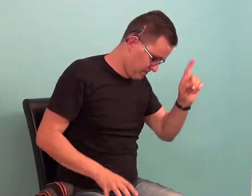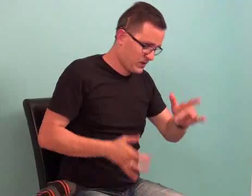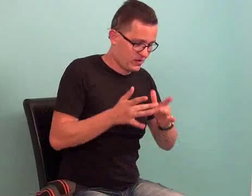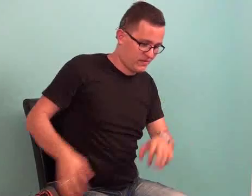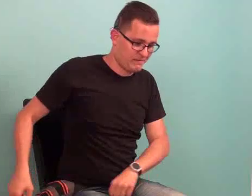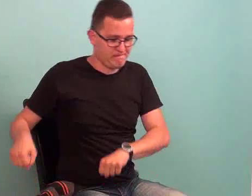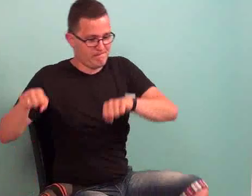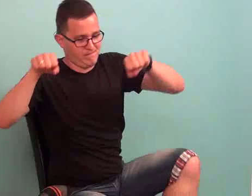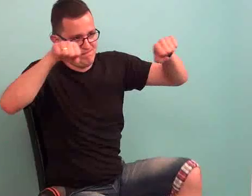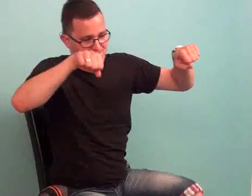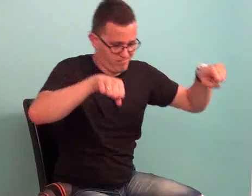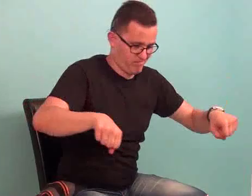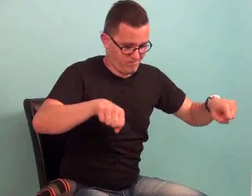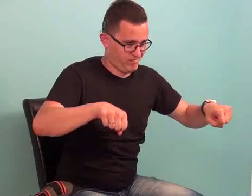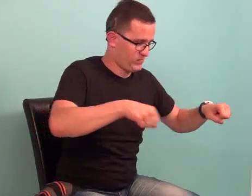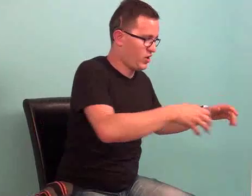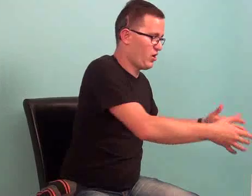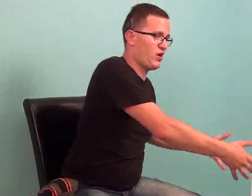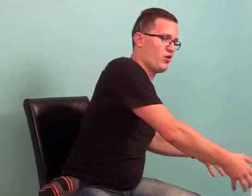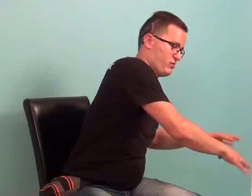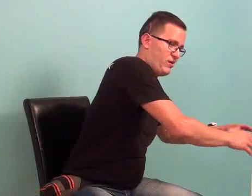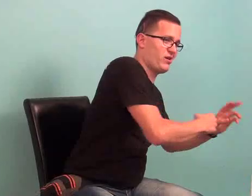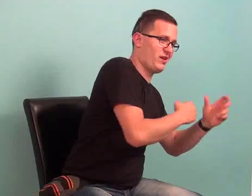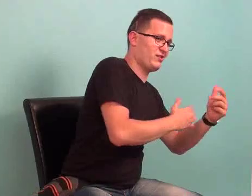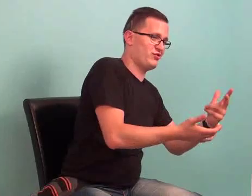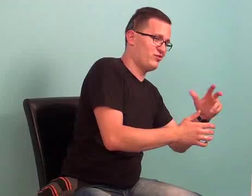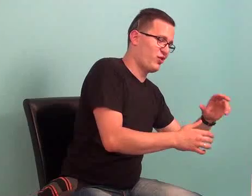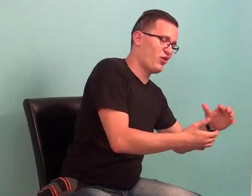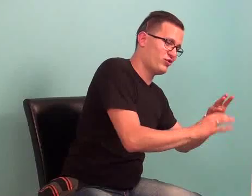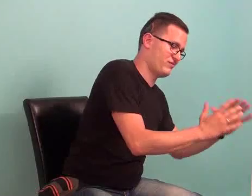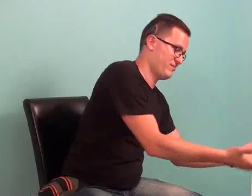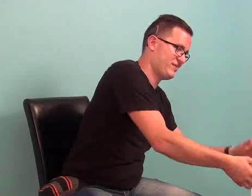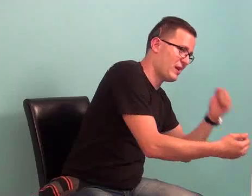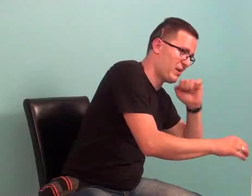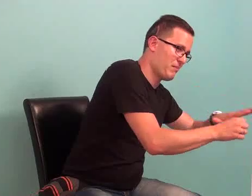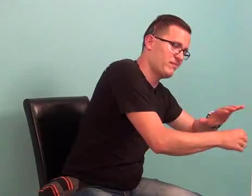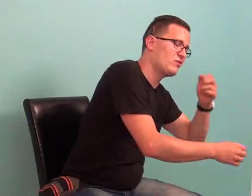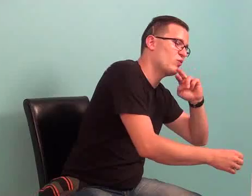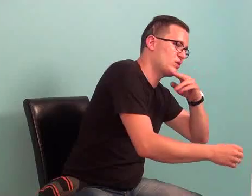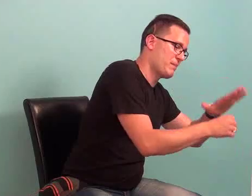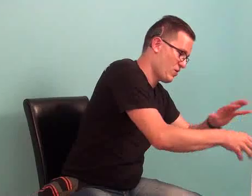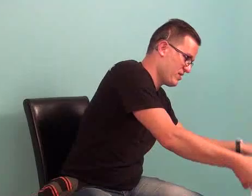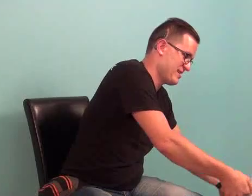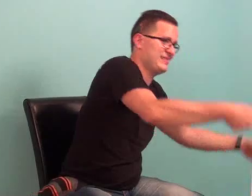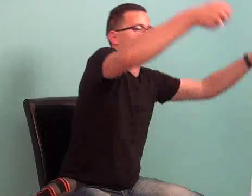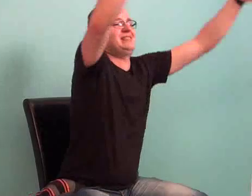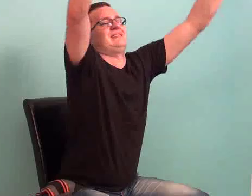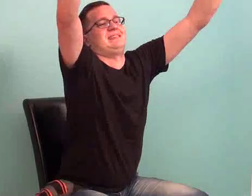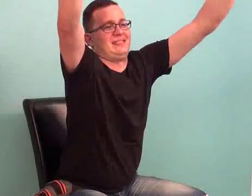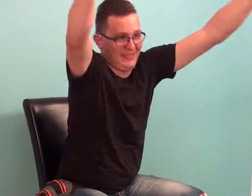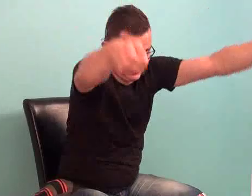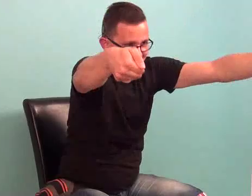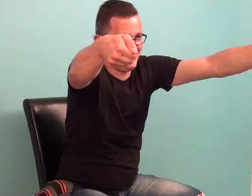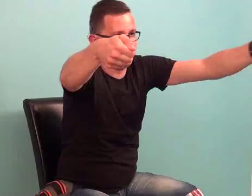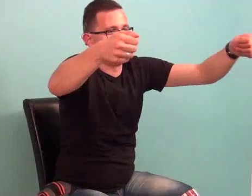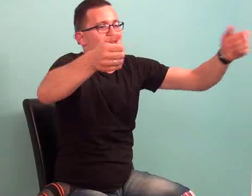Stawia rower, zabiera jeden z trzech koszy, ten wypełniony jabłkami, nie, gruszkami i stawia go na ramę roweru.